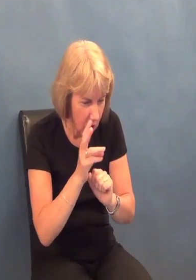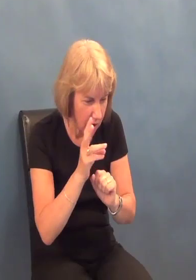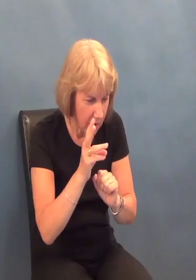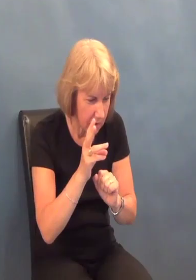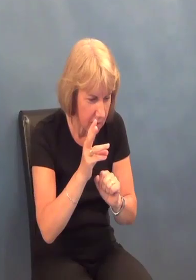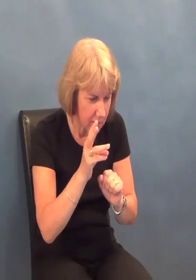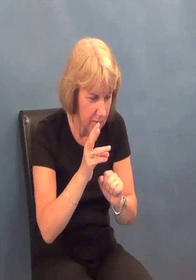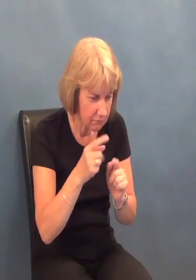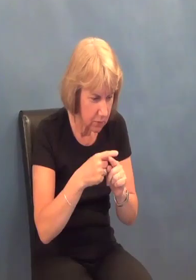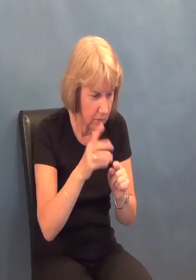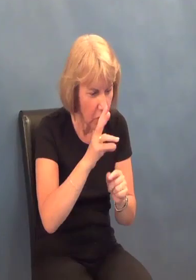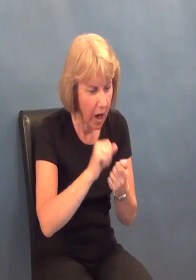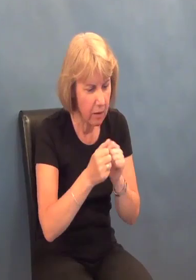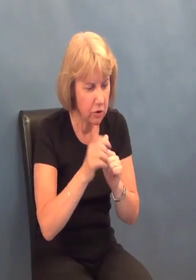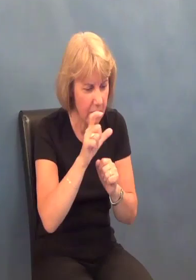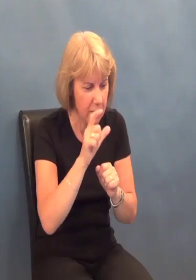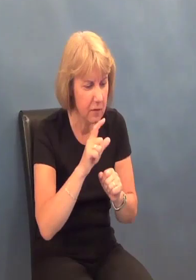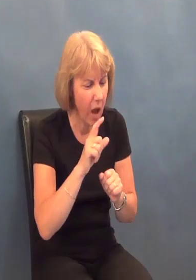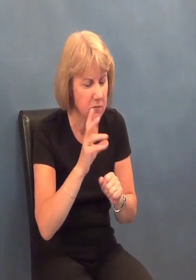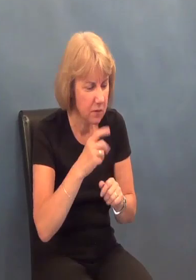Wtorek. Pasuje wtorek albo czwartek.